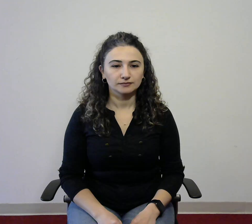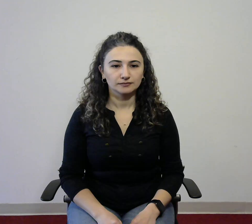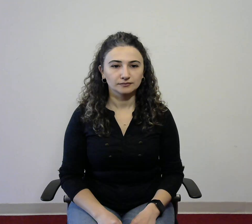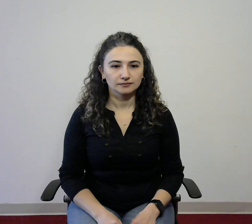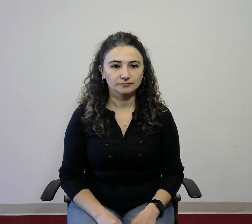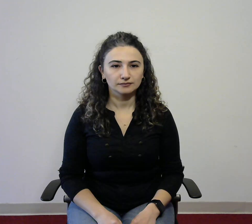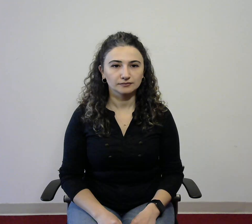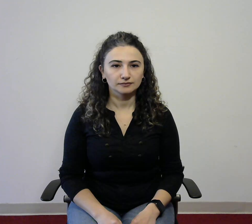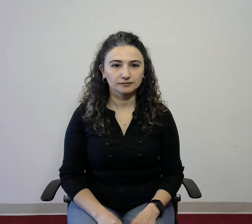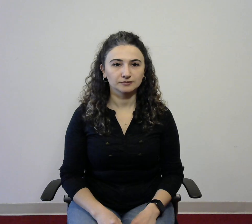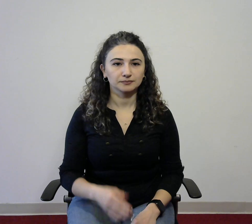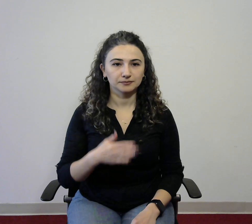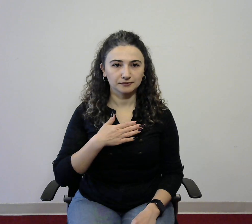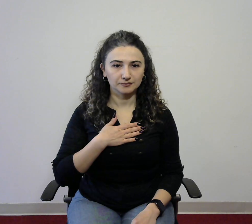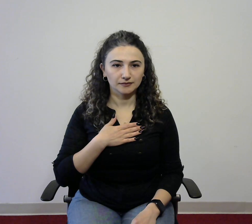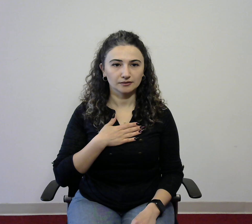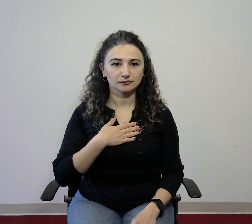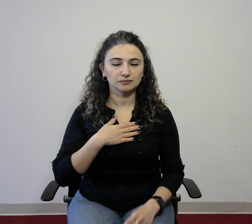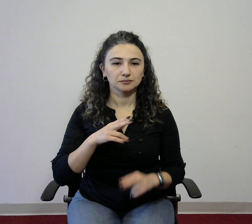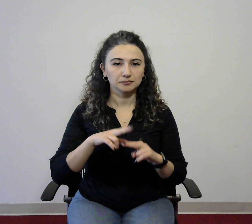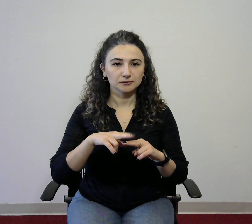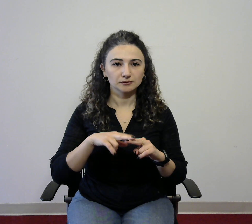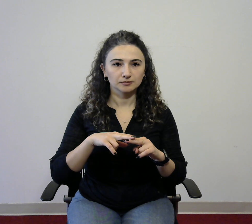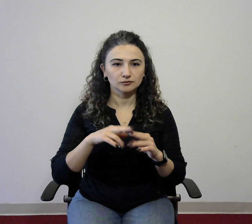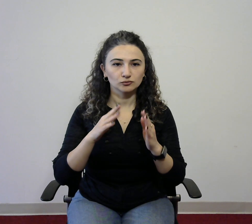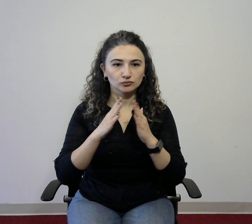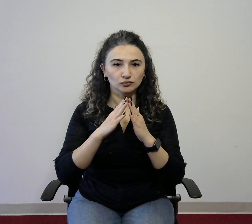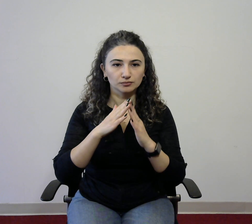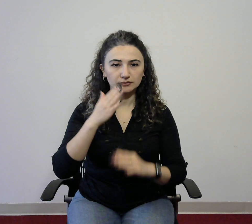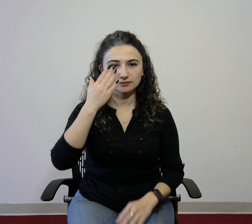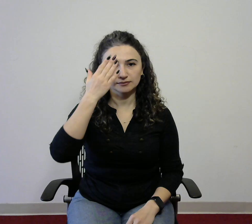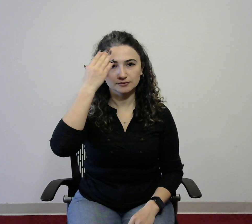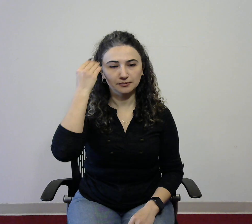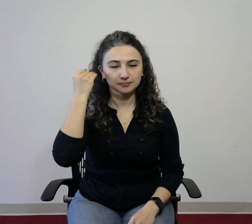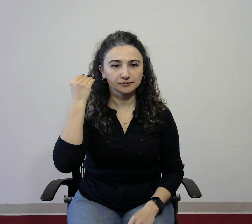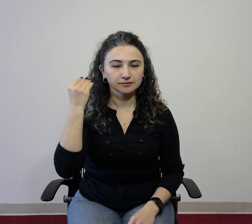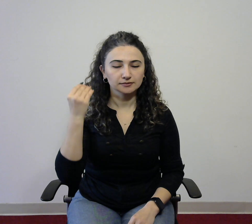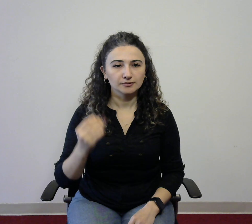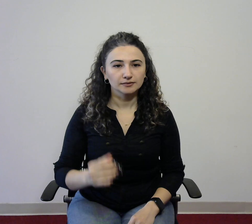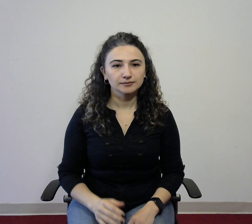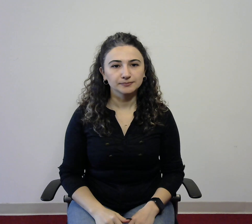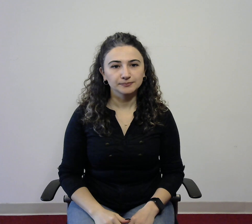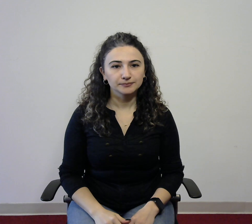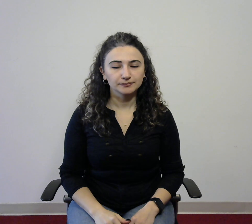Mən şəxsiyyət vəsiqəsini evdə unutmuşam